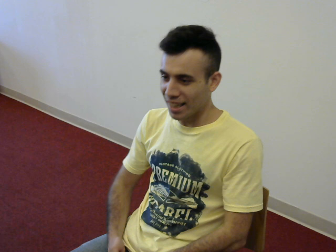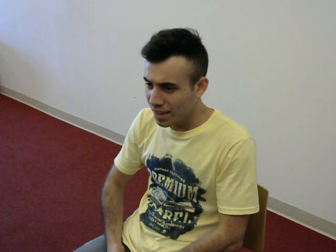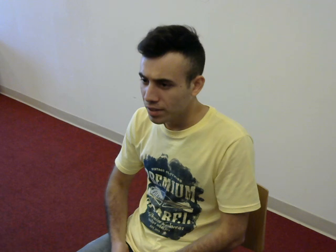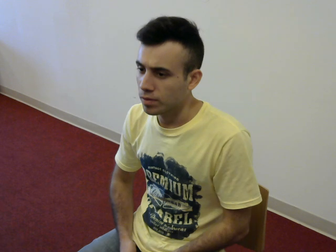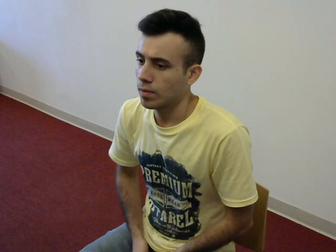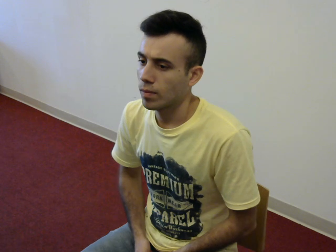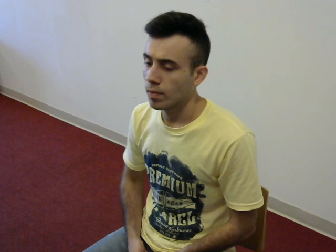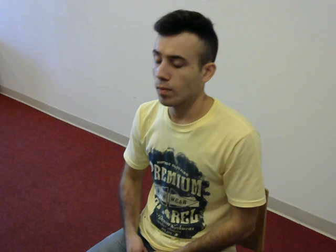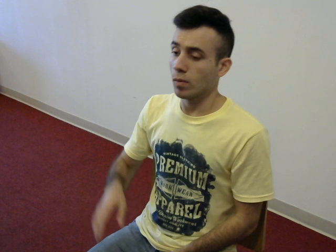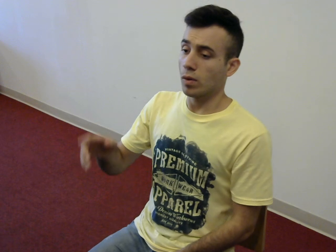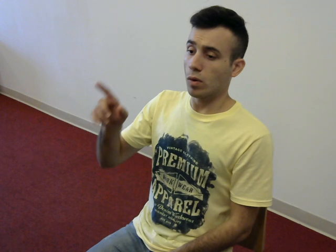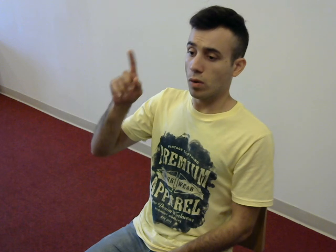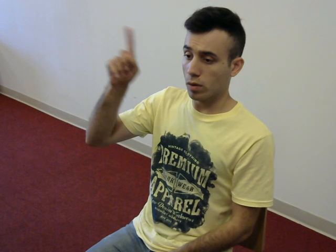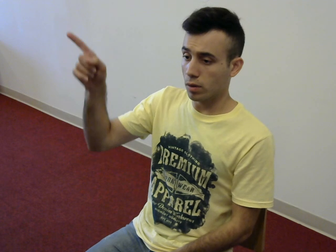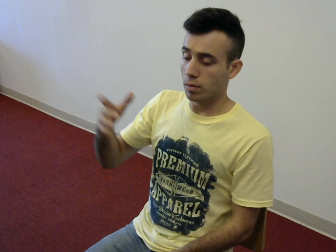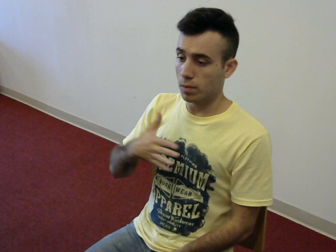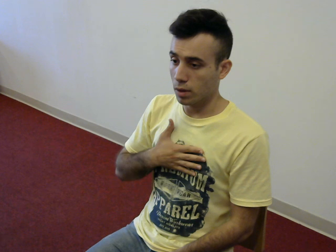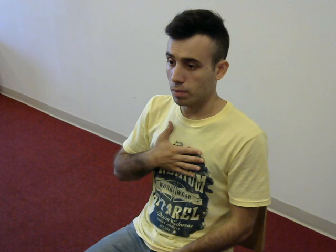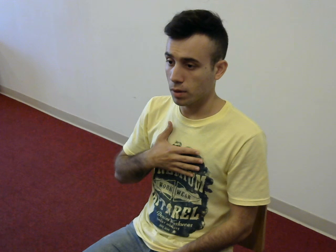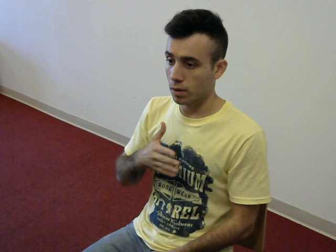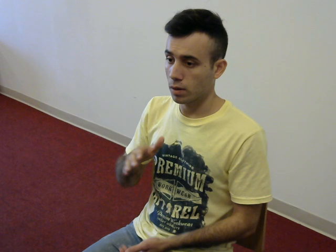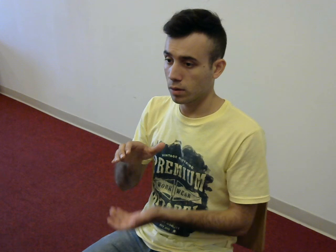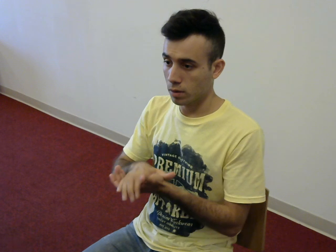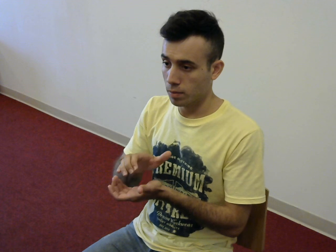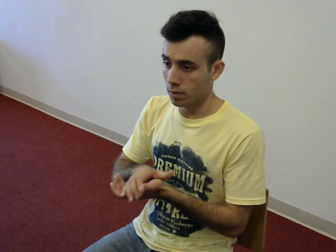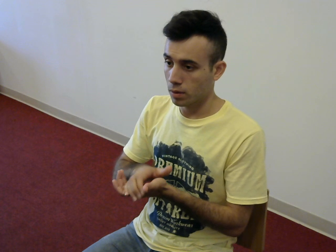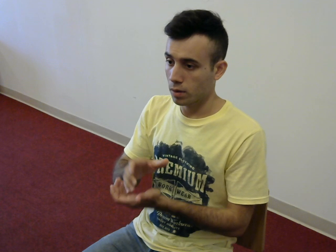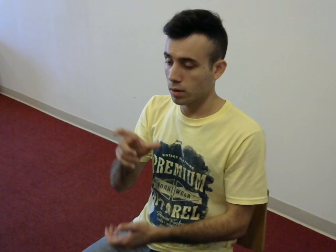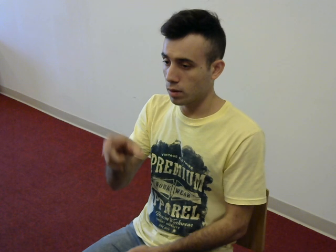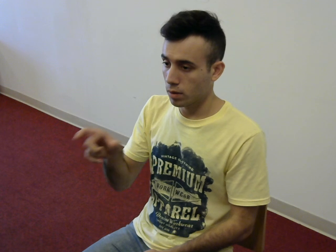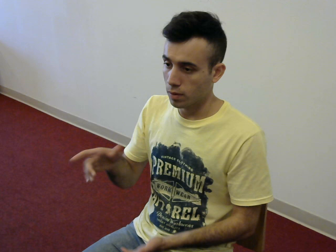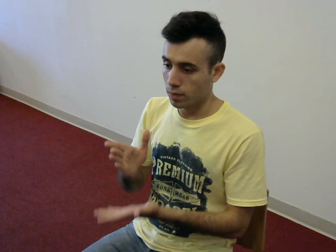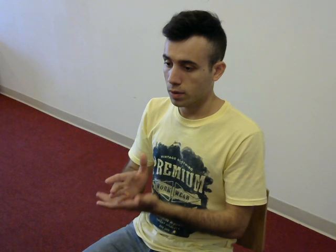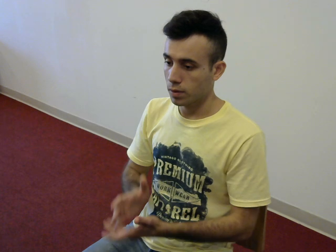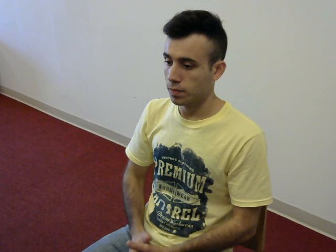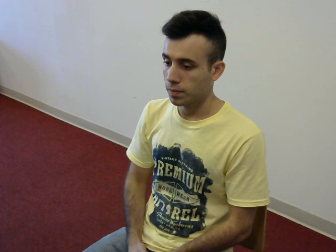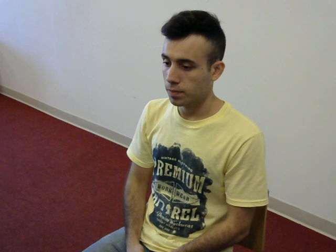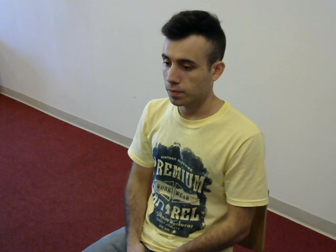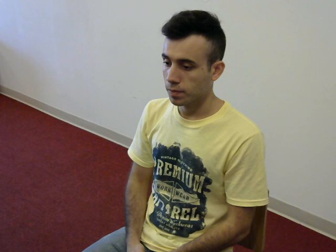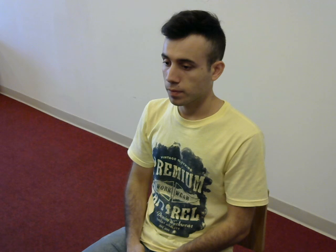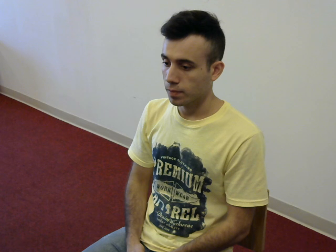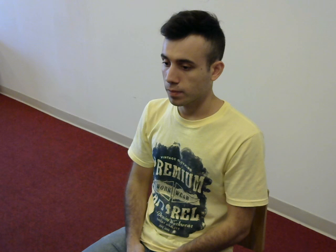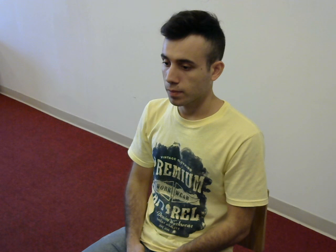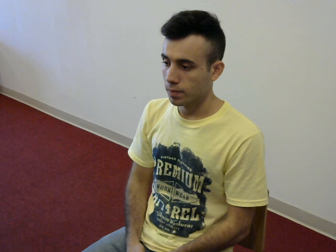Orda mənim tanıdığım insanlar var